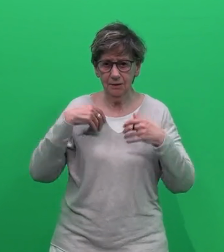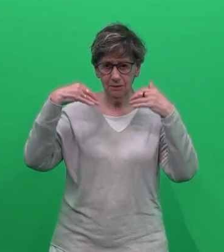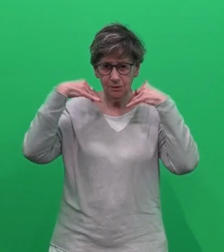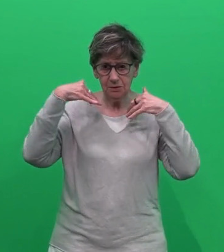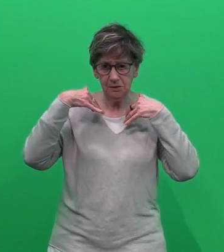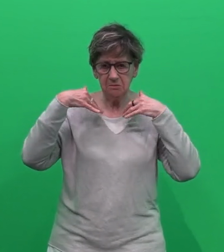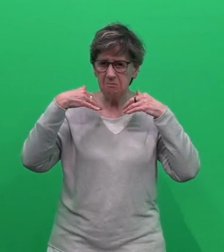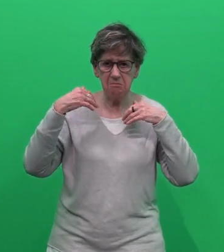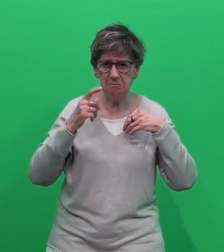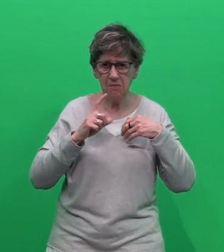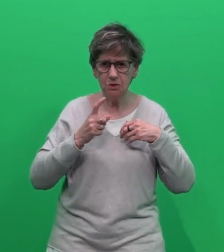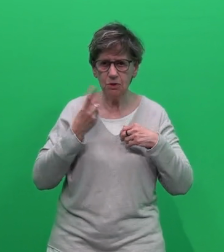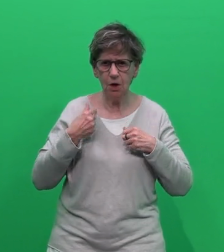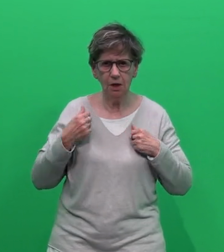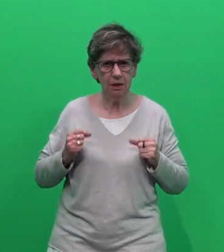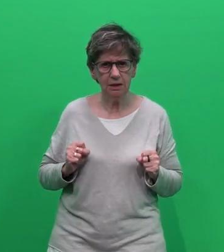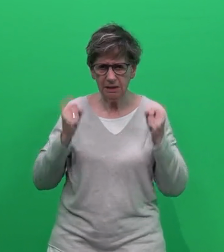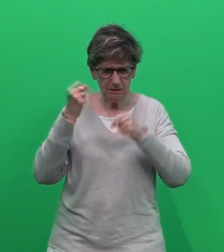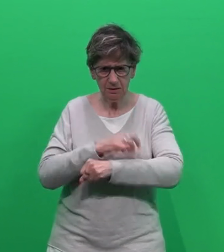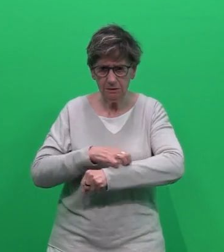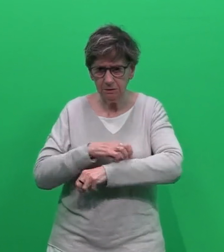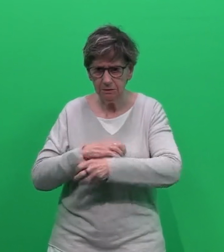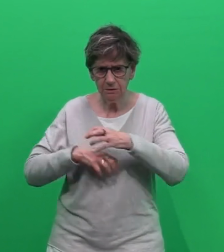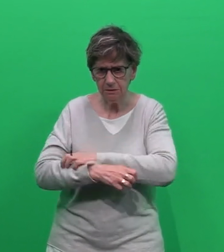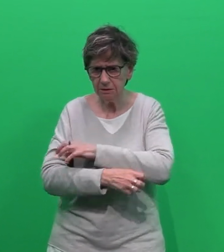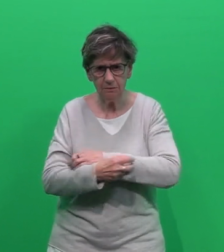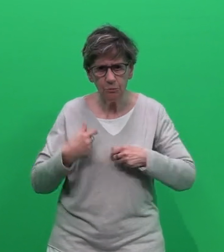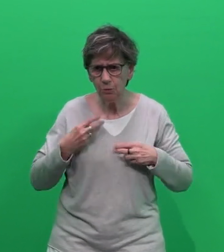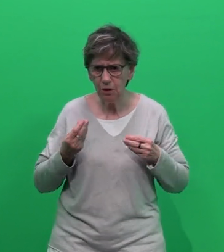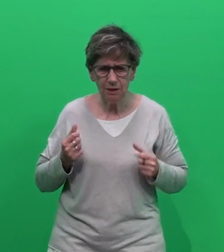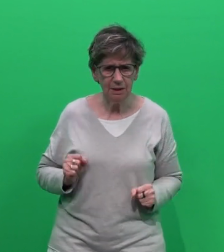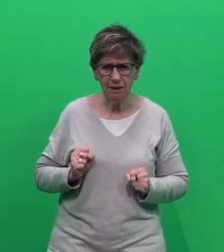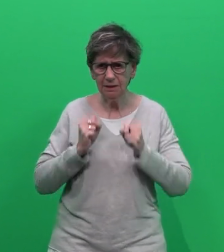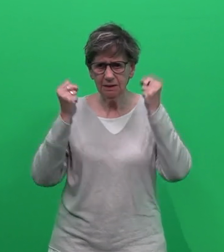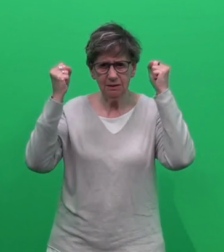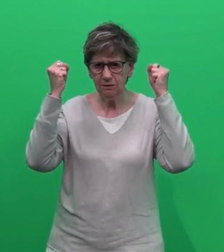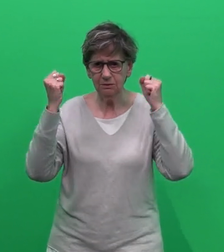No suo, però m'estresso, em piquen molt els braços i estic molt estressada.